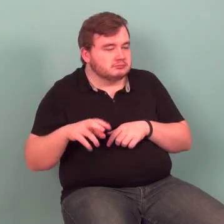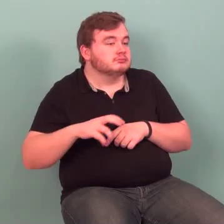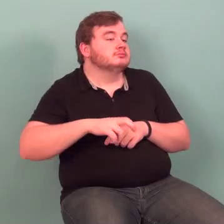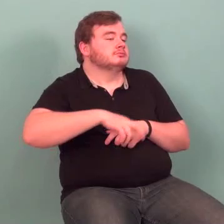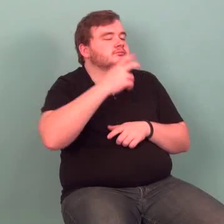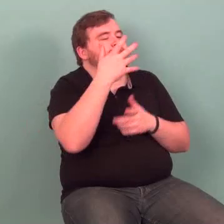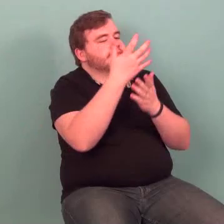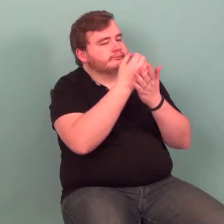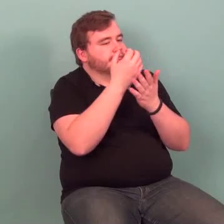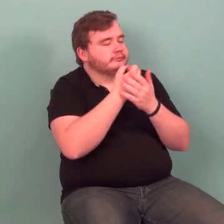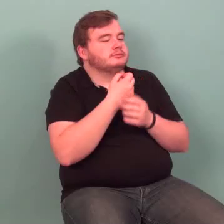Pierwszy mężczyzna wchodzi na drzewo i zrywa gruszki.